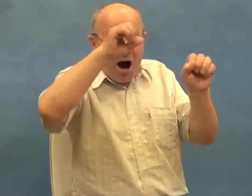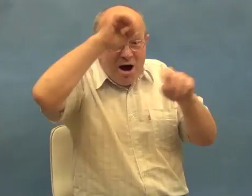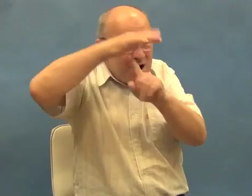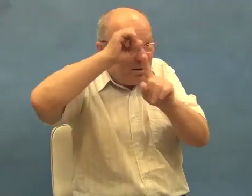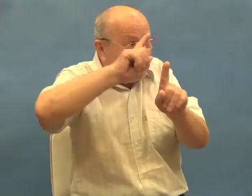Był uparty i wyłączył budzik.